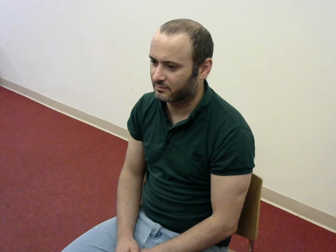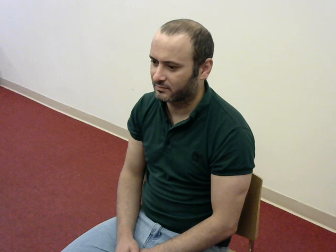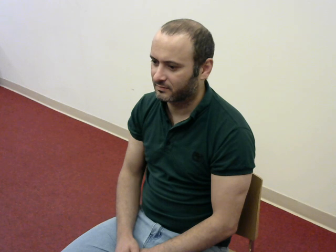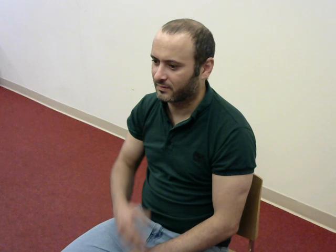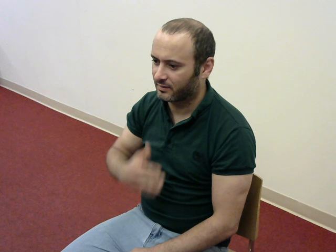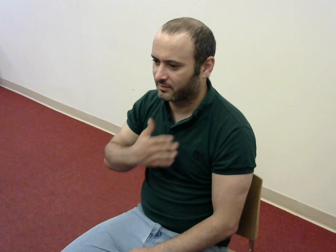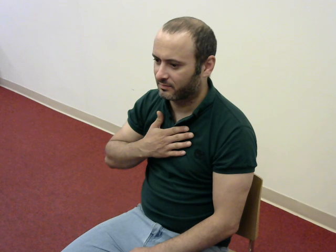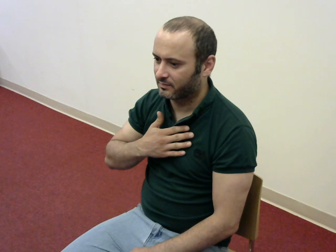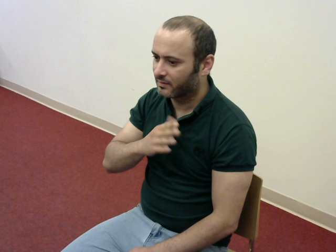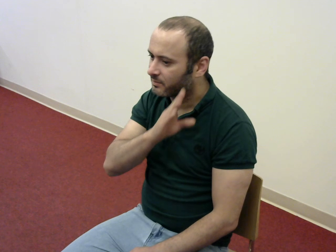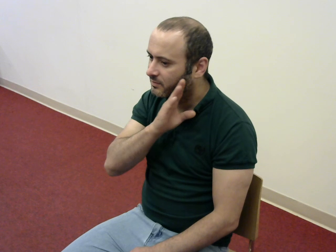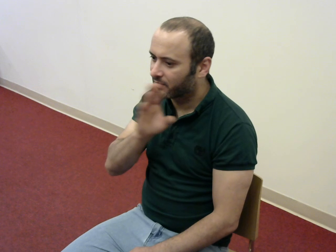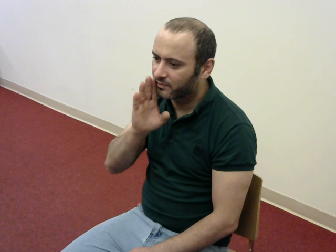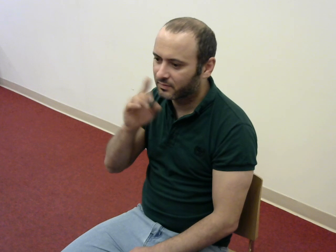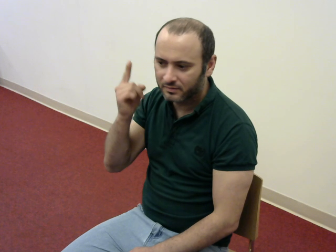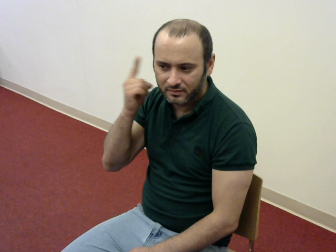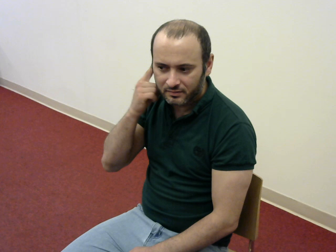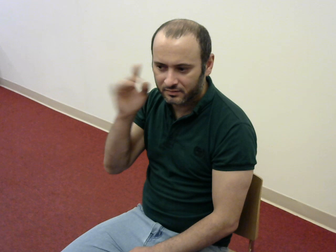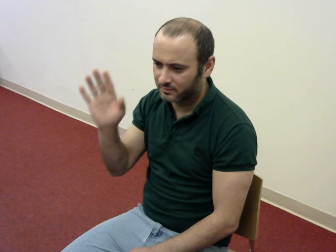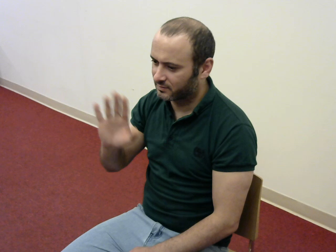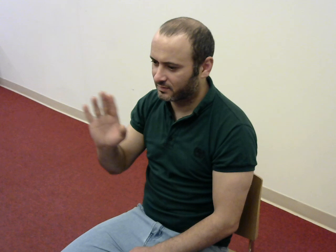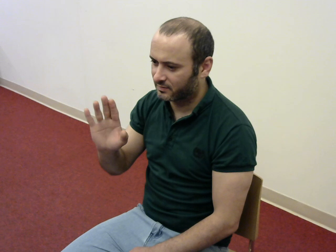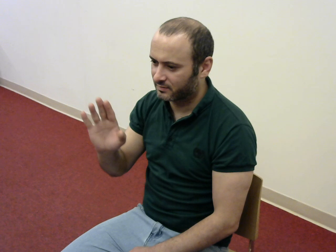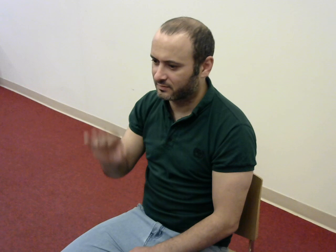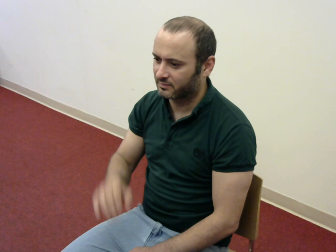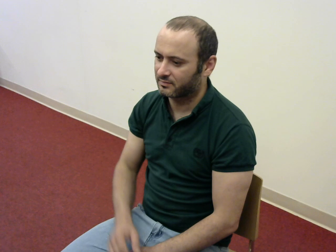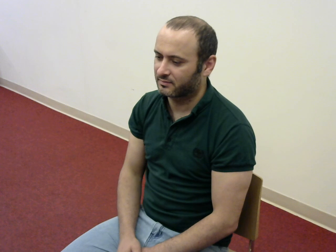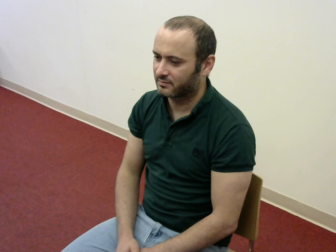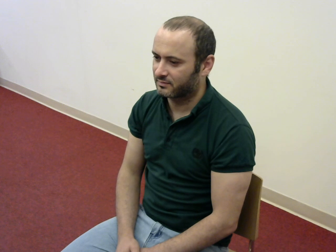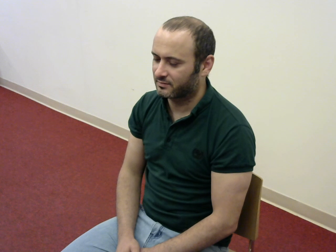Mənim anam eşitmir